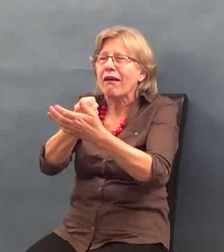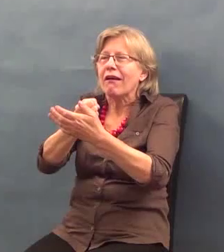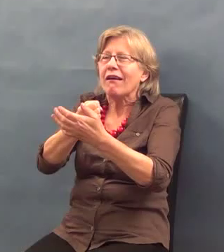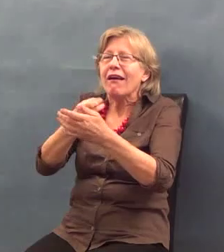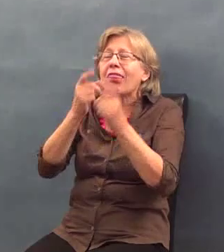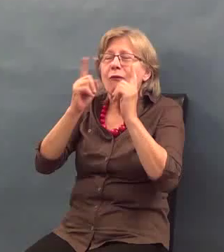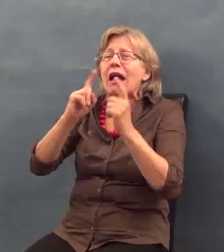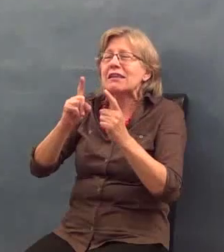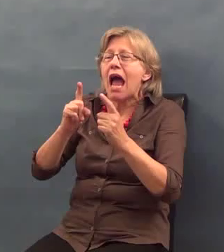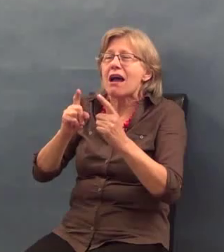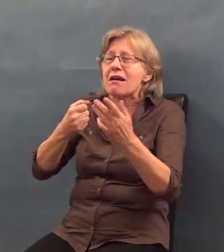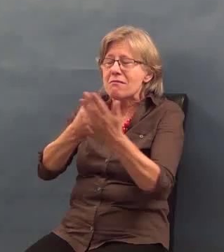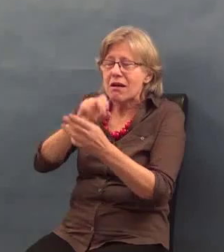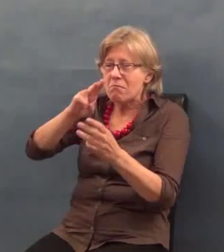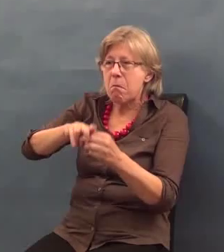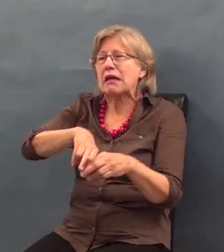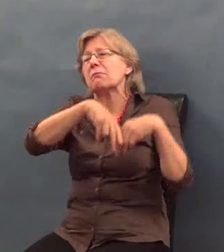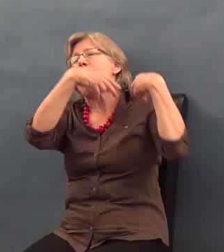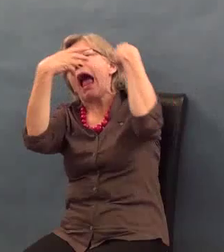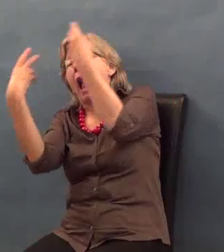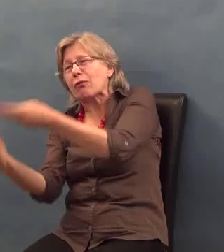Nie uważał, przed zderzenie spada z roweru.